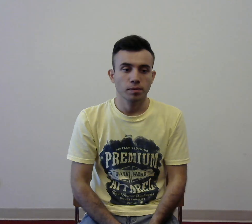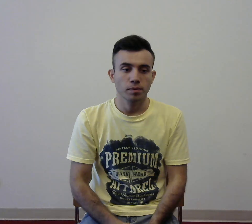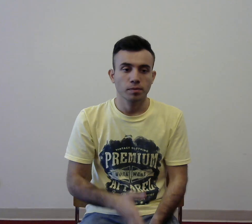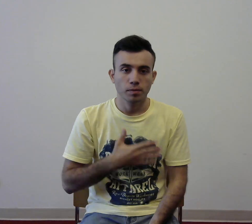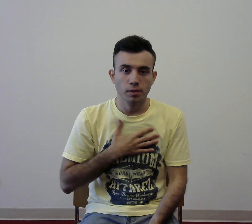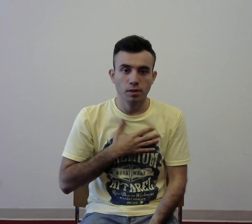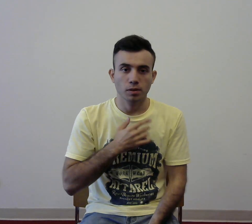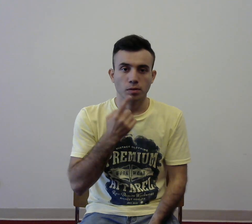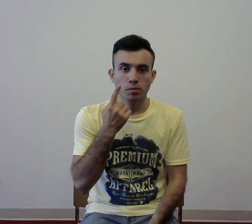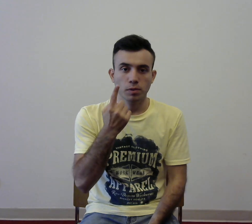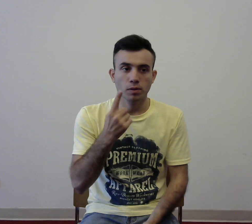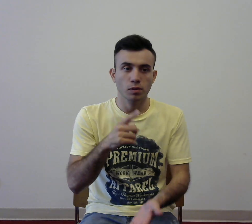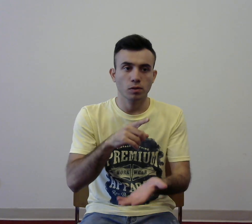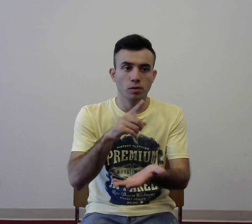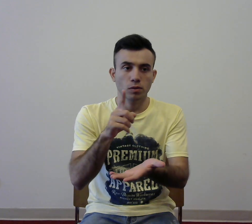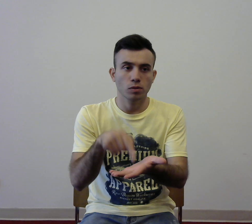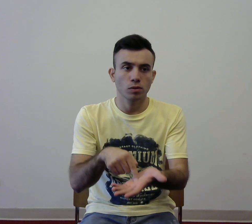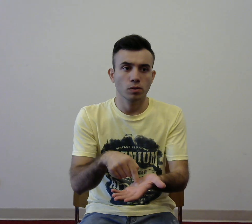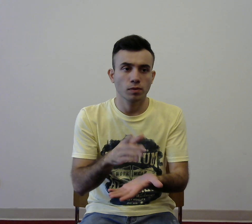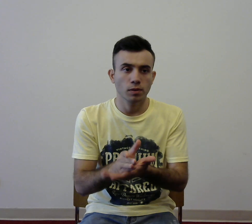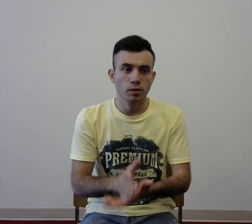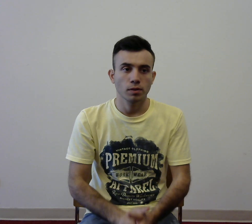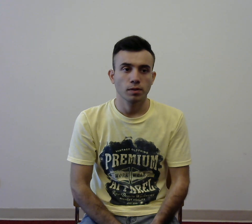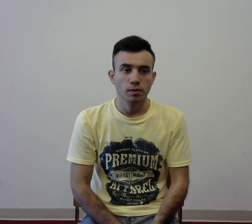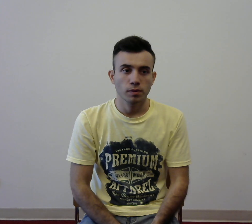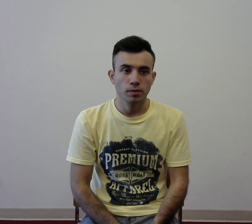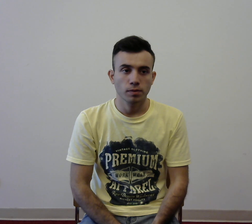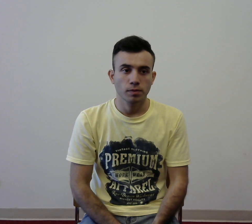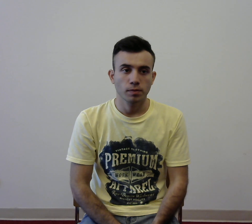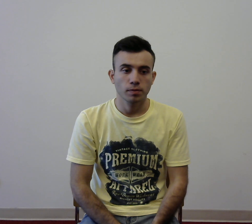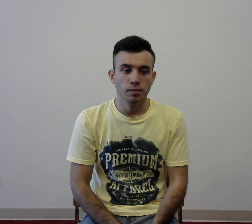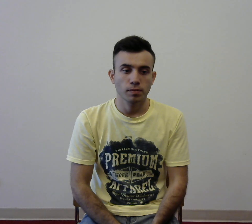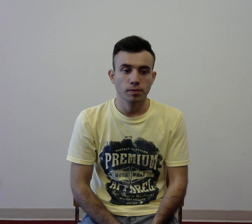Mənim bir sualım var